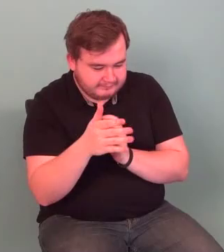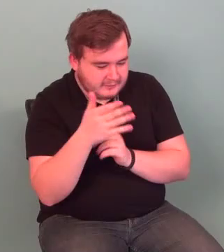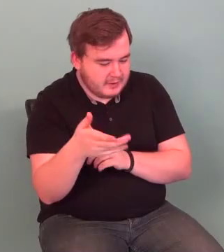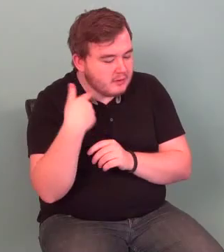Następny.